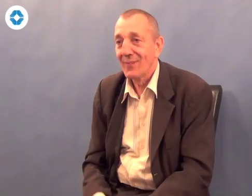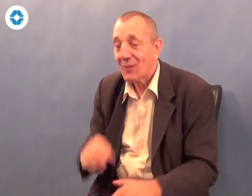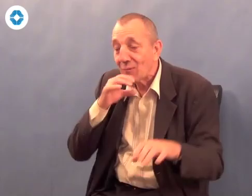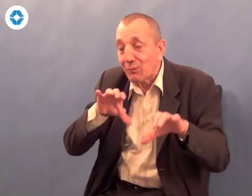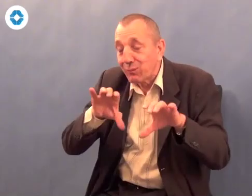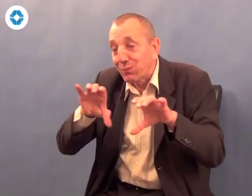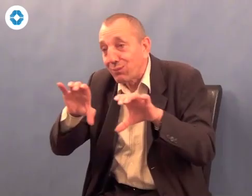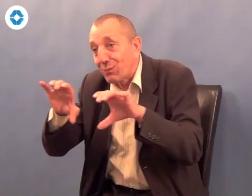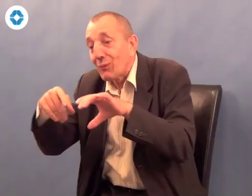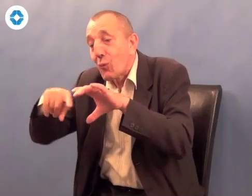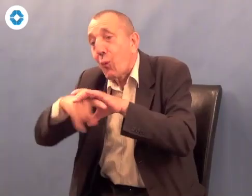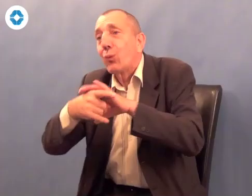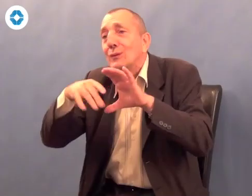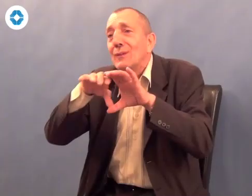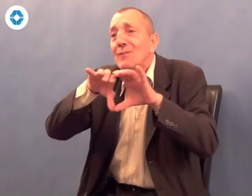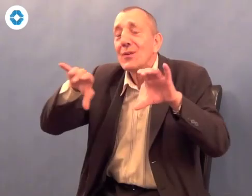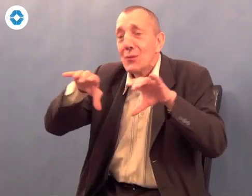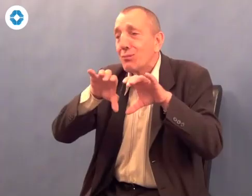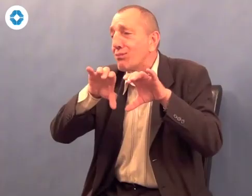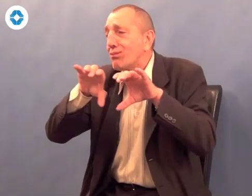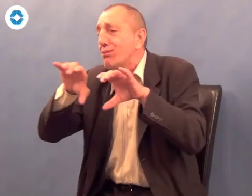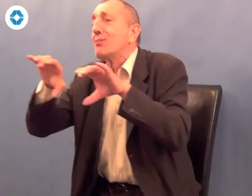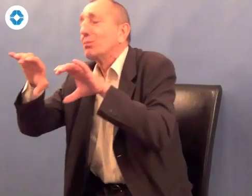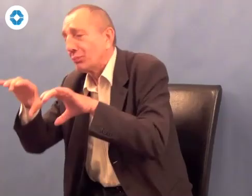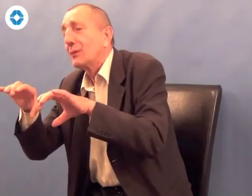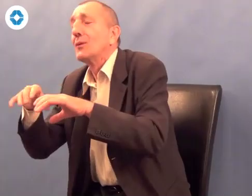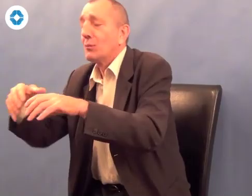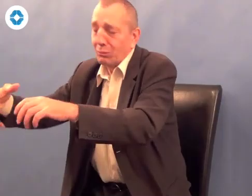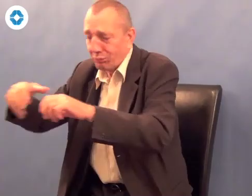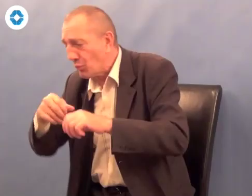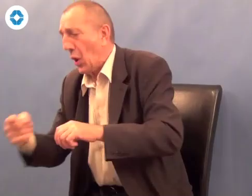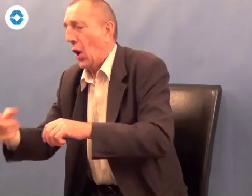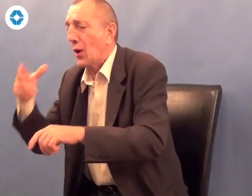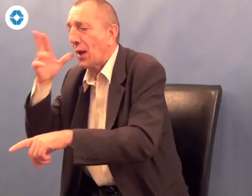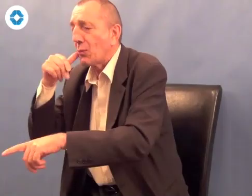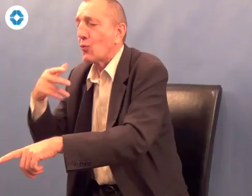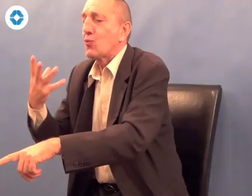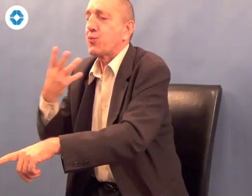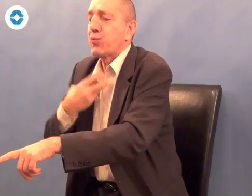Przez wodę płynie opierając się o dziurawy pień, zatrzymuje się, odsuwa go i jest tam żaba, całe szczęście.